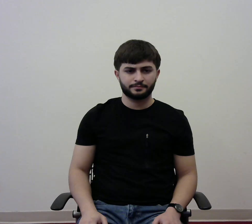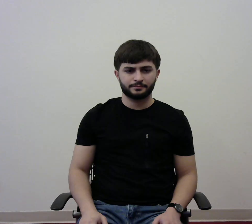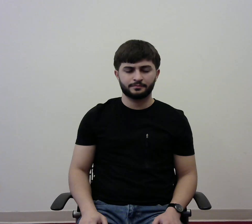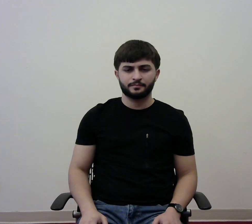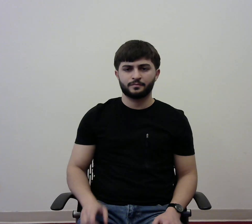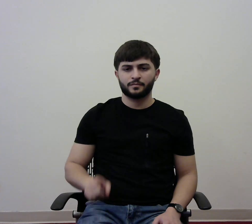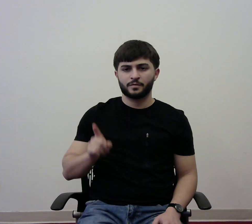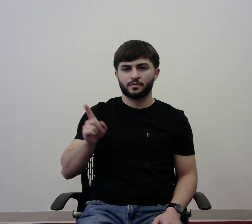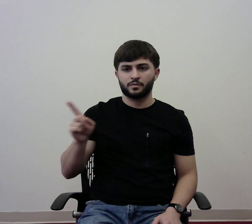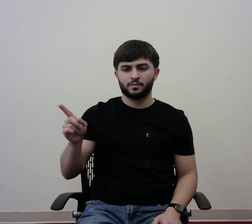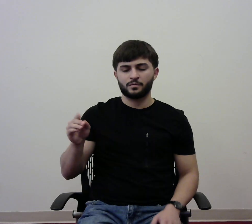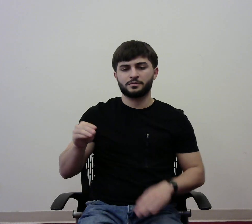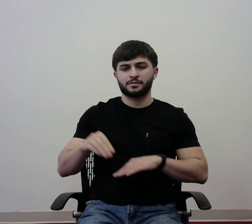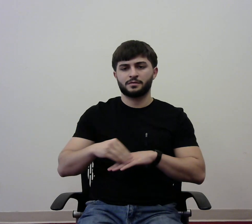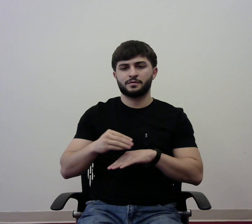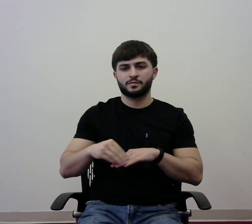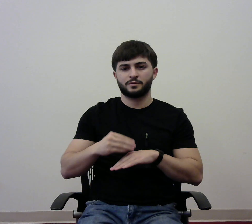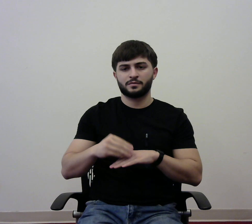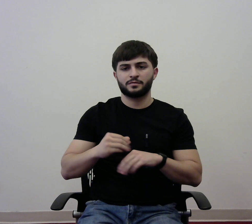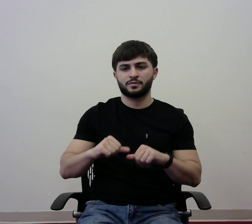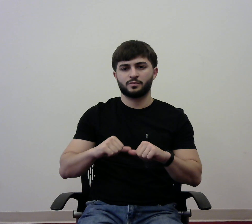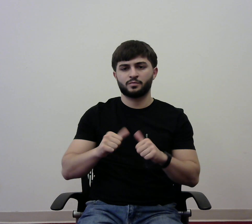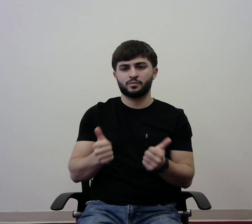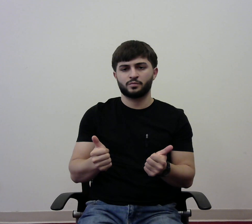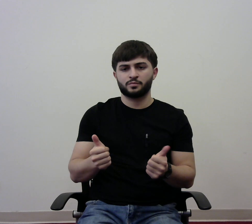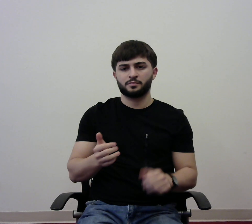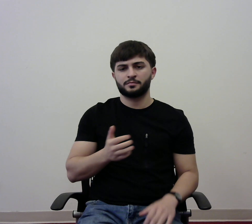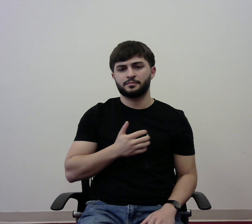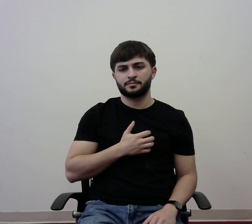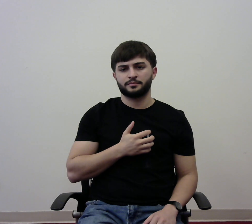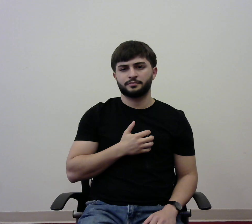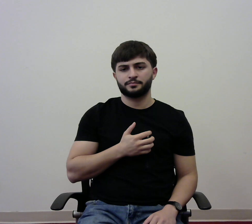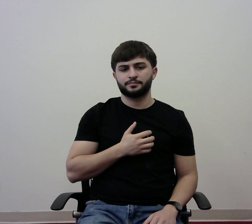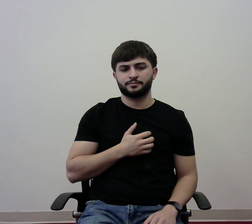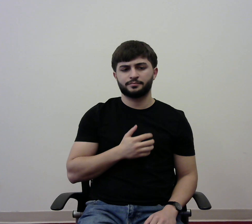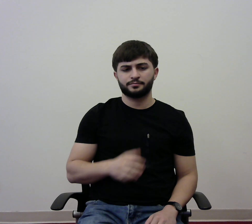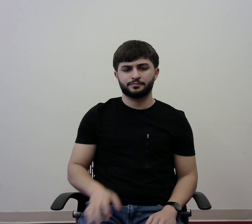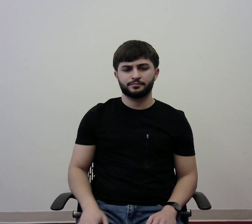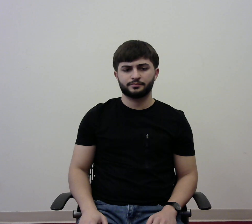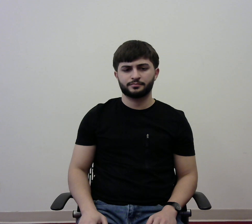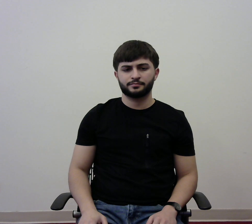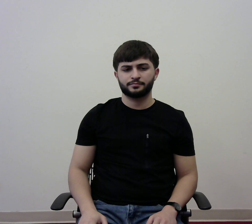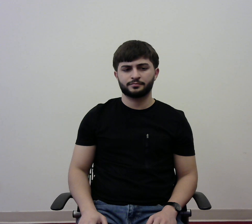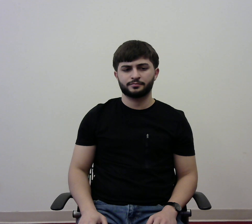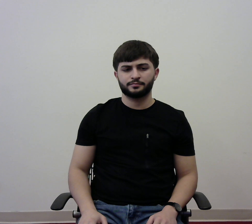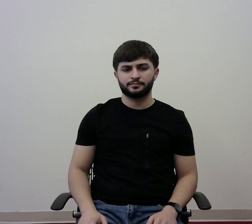O həyat yoldaşından ayrılmaq istəyir